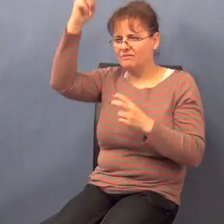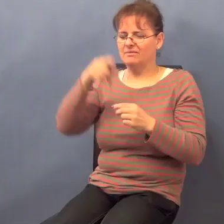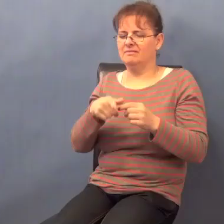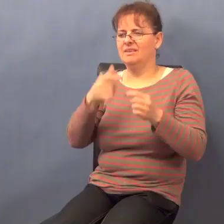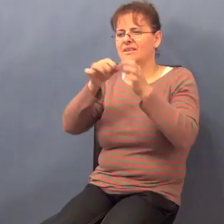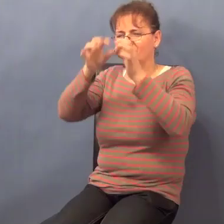Jest dwóch - mały i duży.